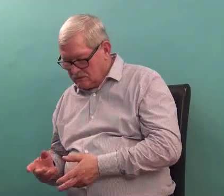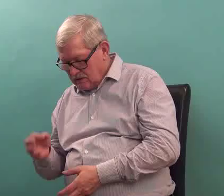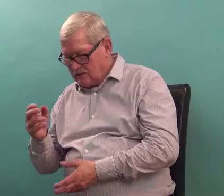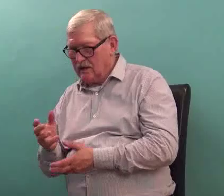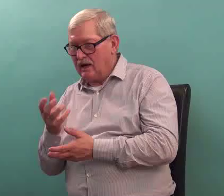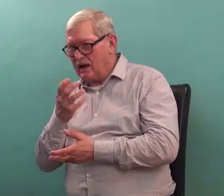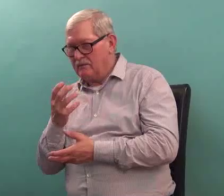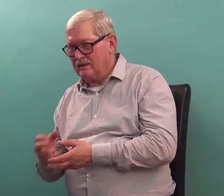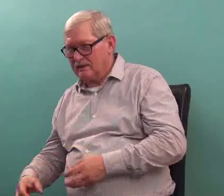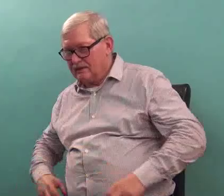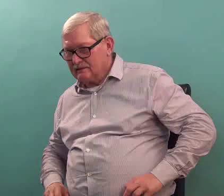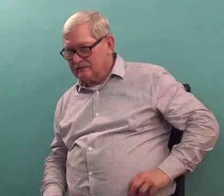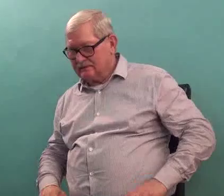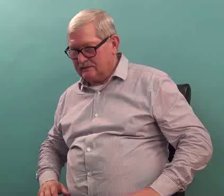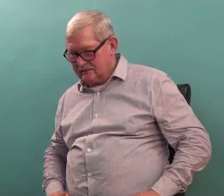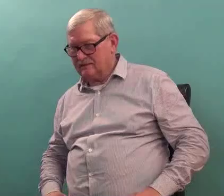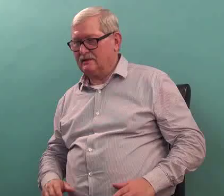Znajduje kamienie i wkłada je do kieszeni.